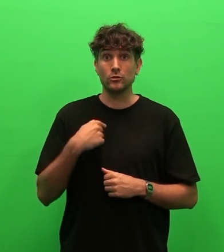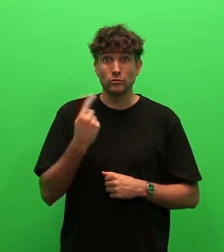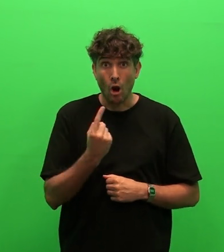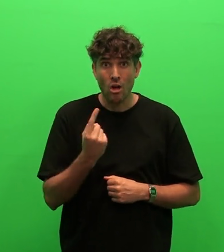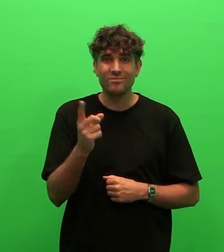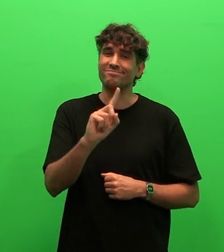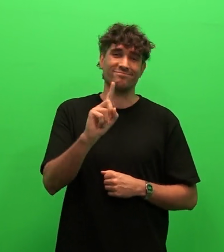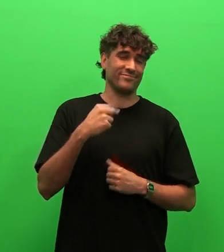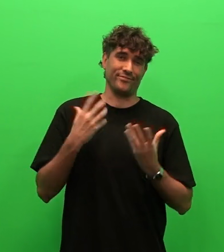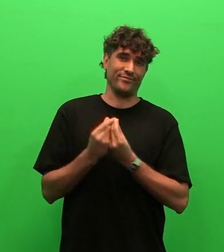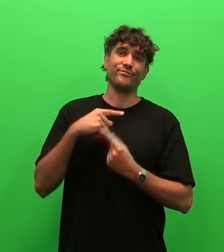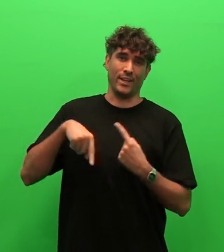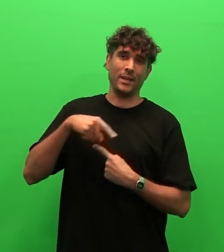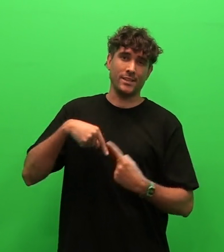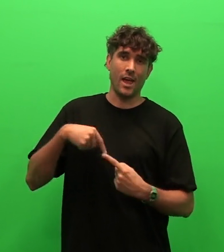Jo sol? No, visc amb la meva família.